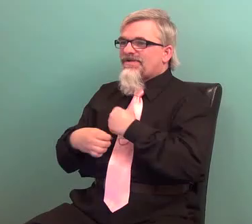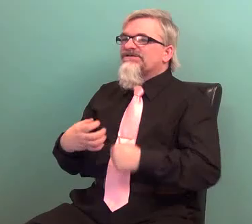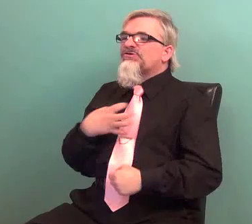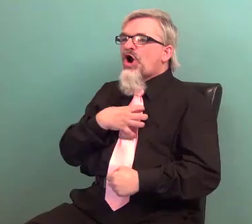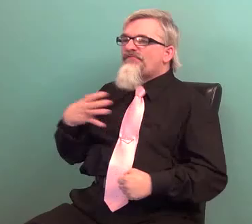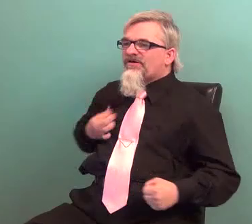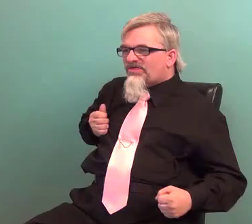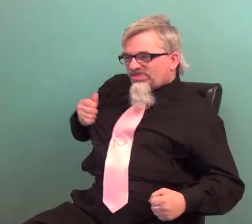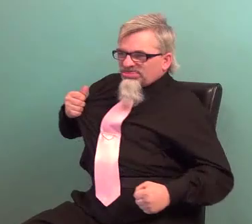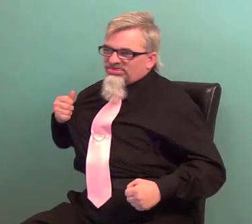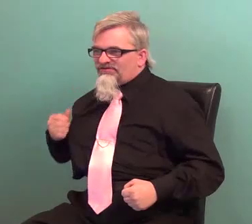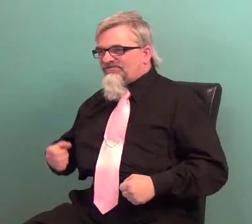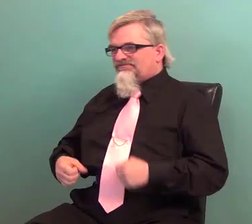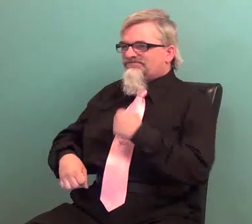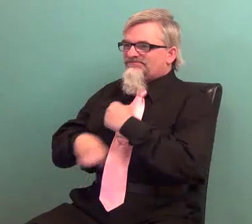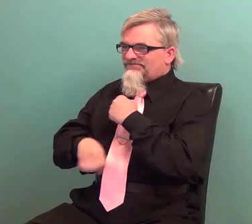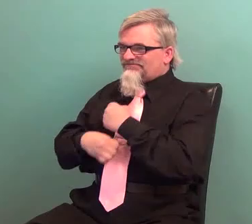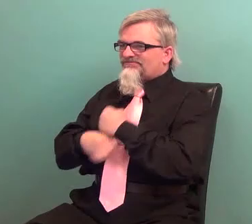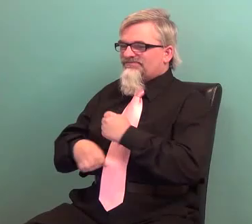Dyrektor ciągnie mnie do pracy.